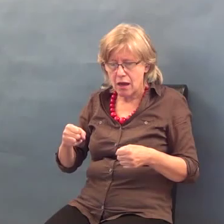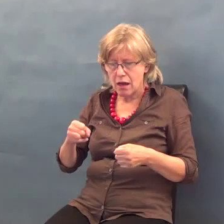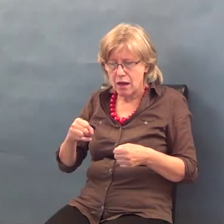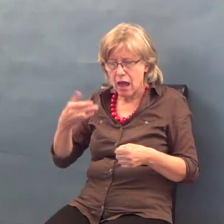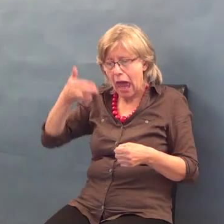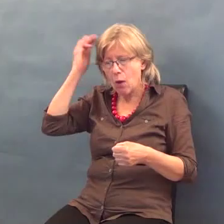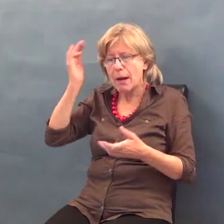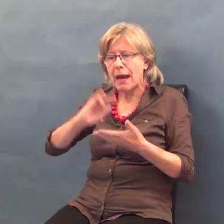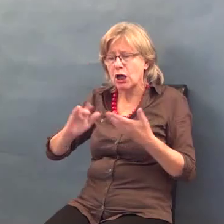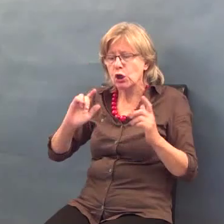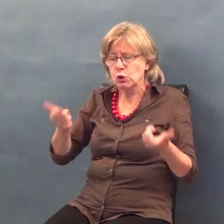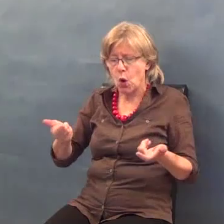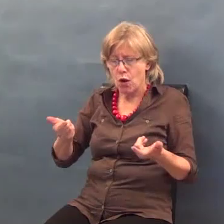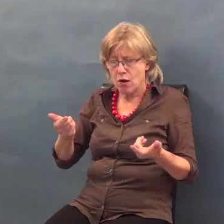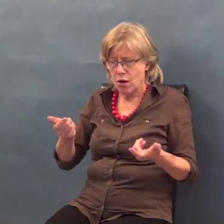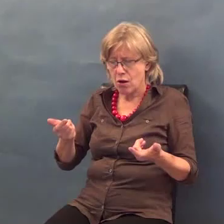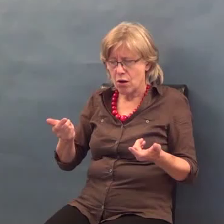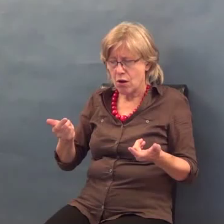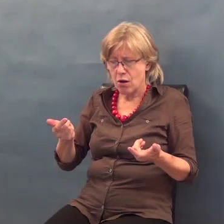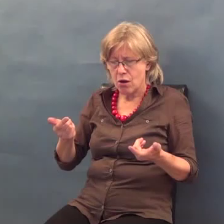Bez kasku, ale co?